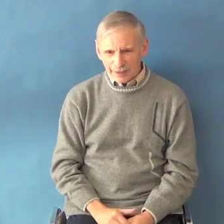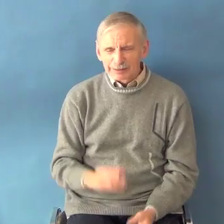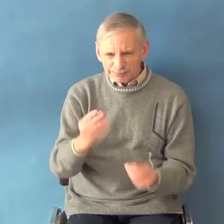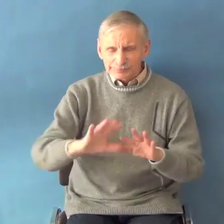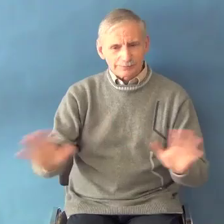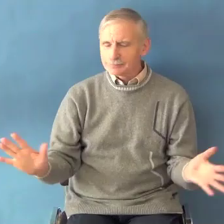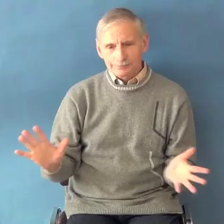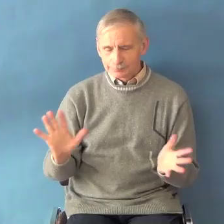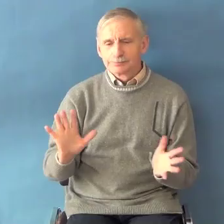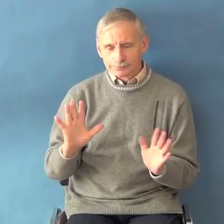Nie wolno moczyć...